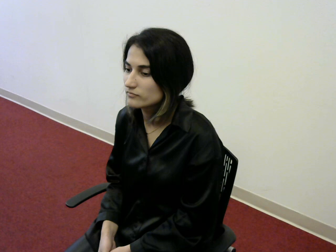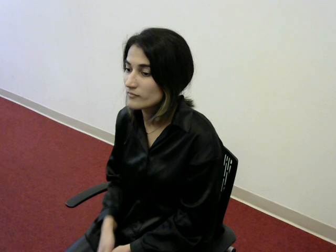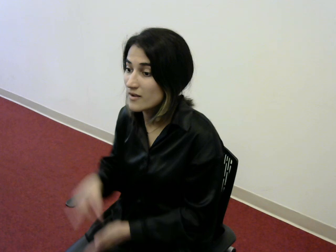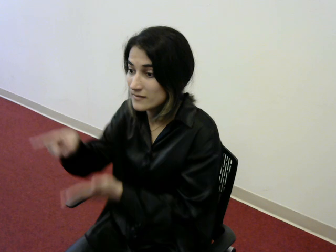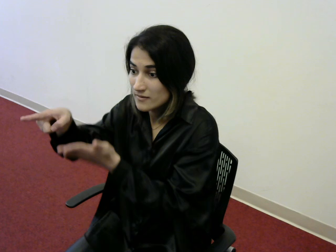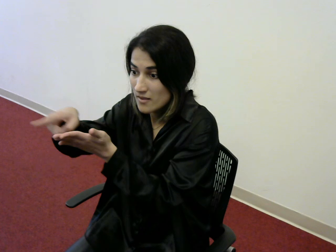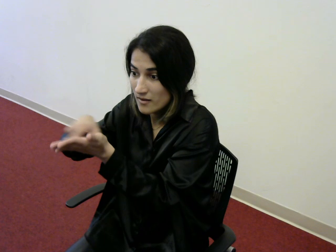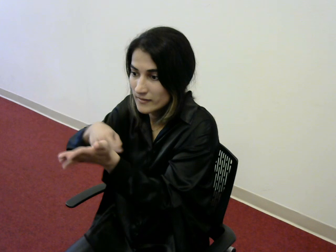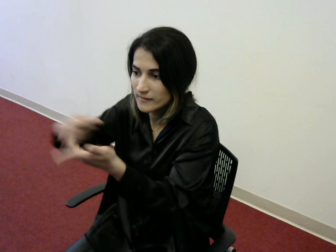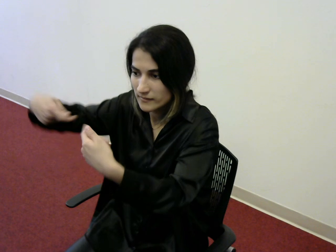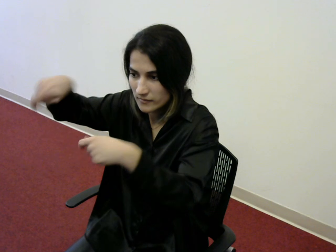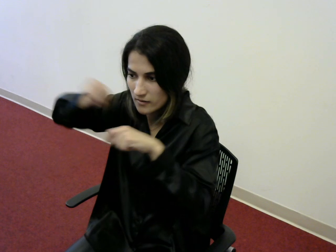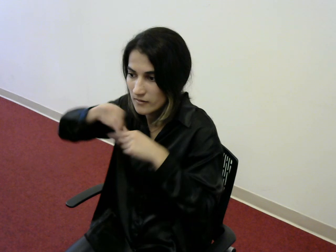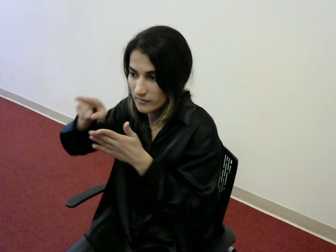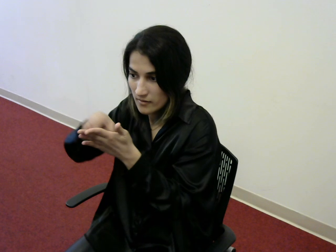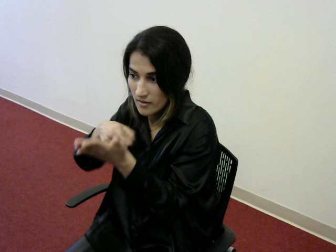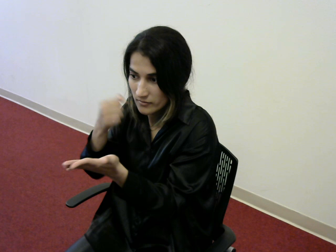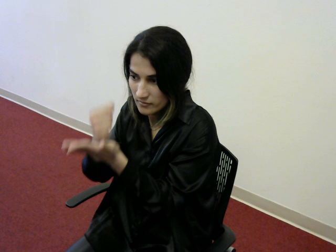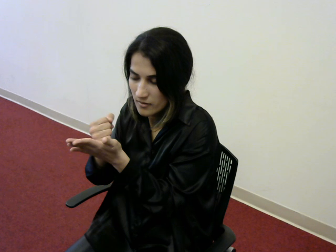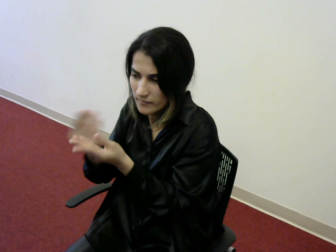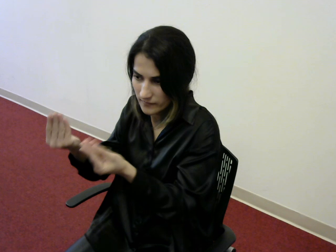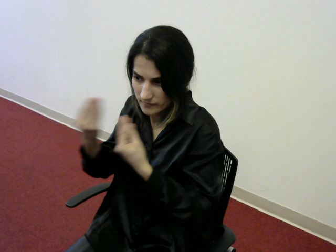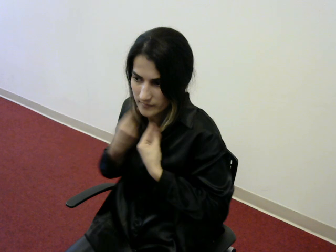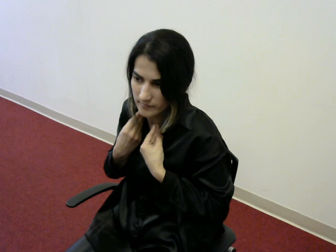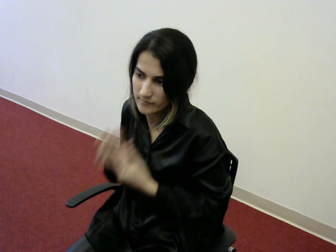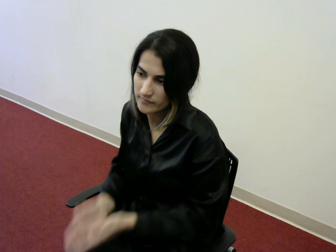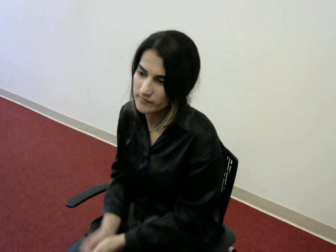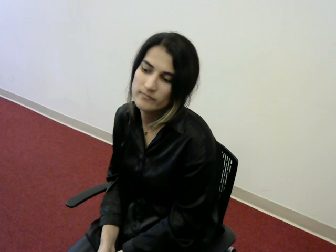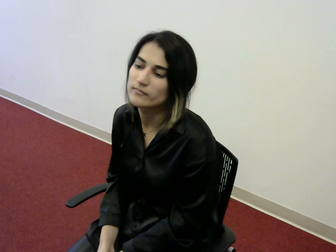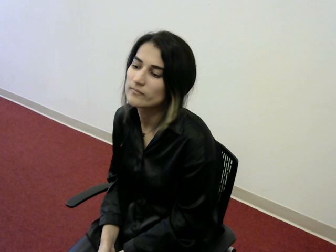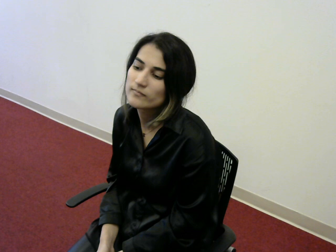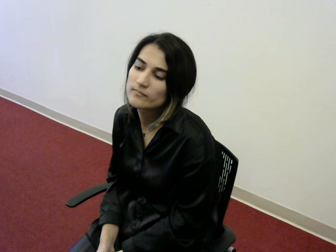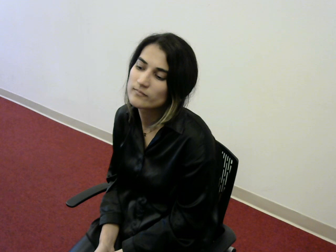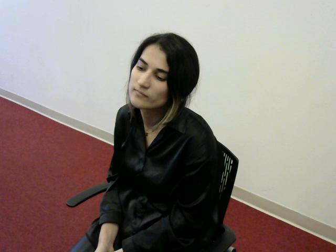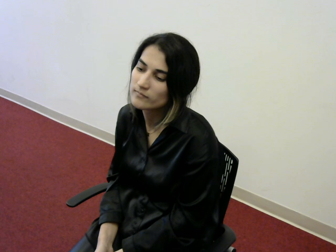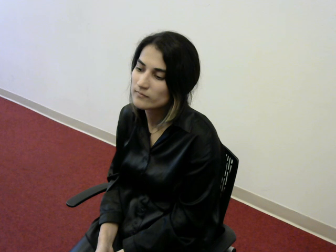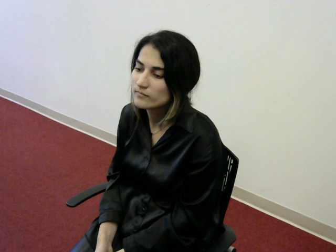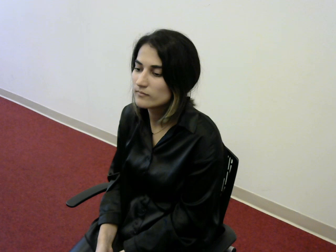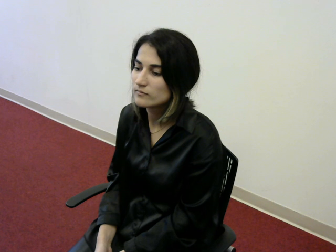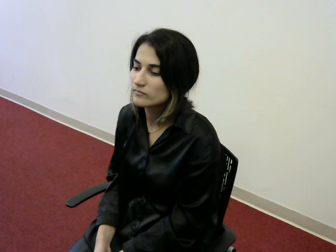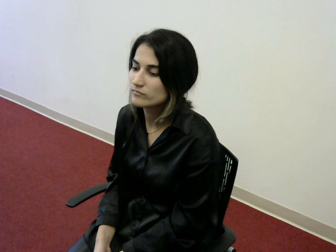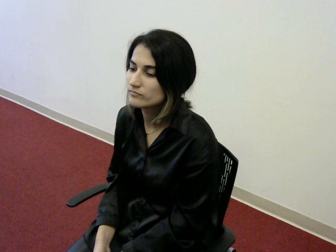Etibarnamə notariusda verilir